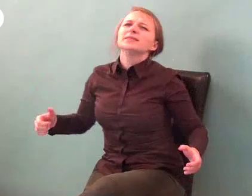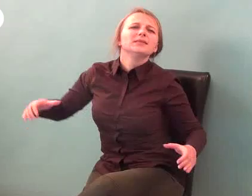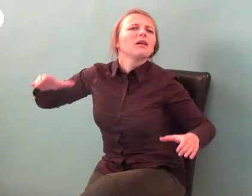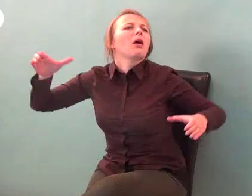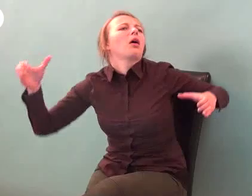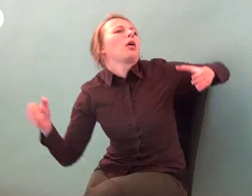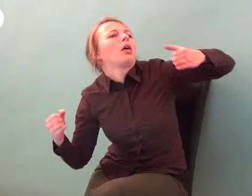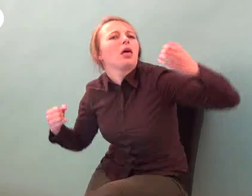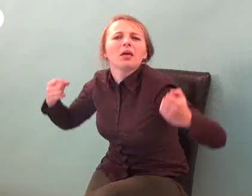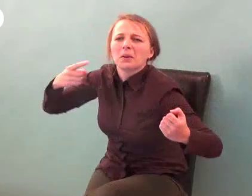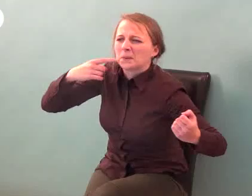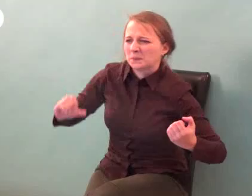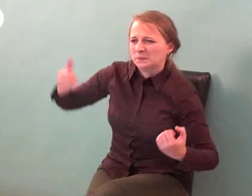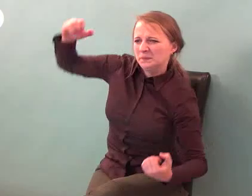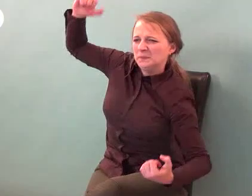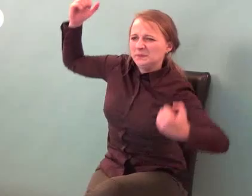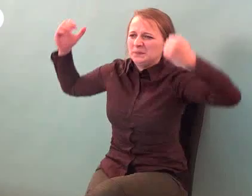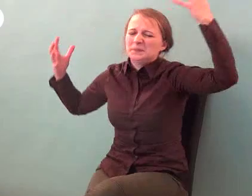Chwyta się rękoma gałęzi...